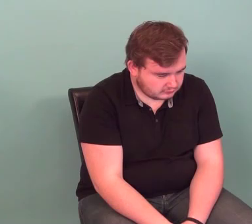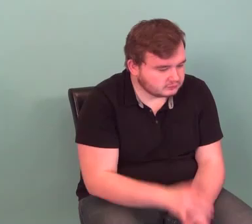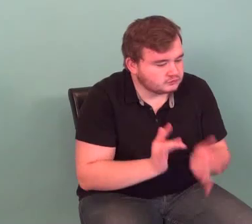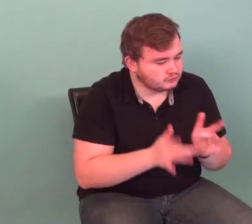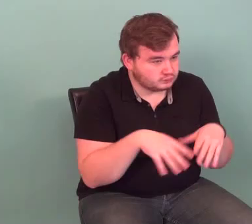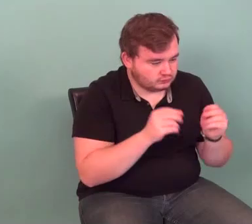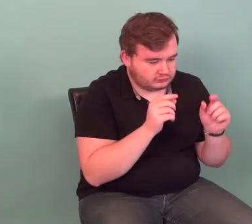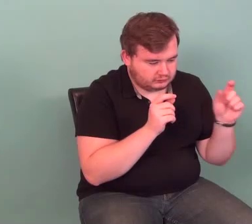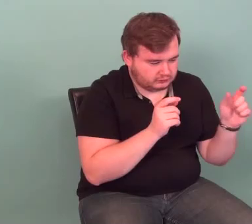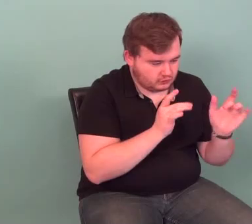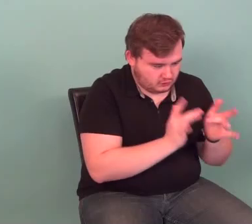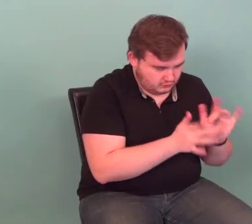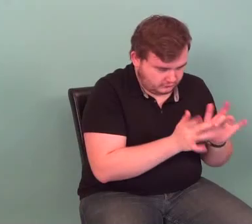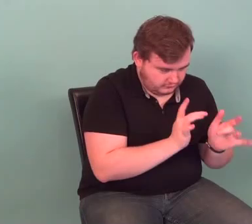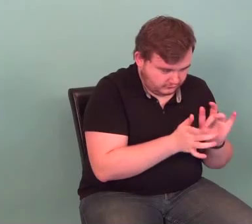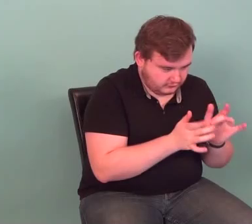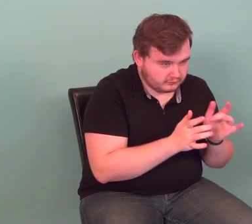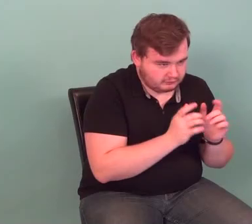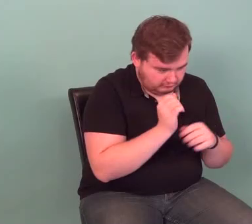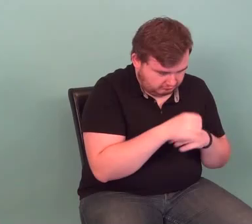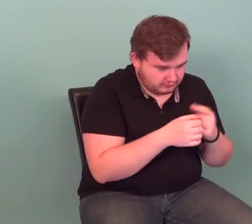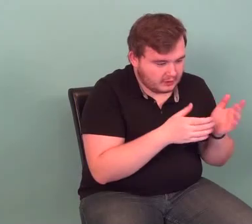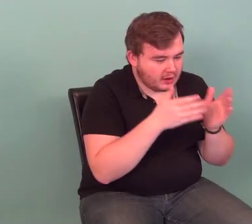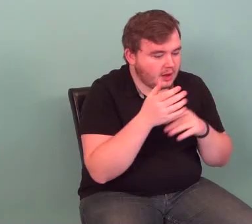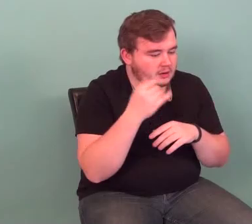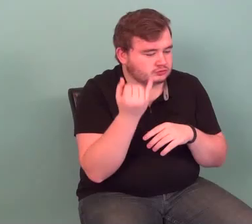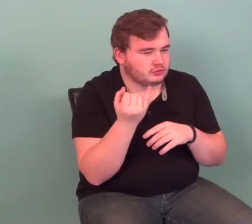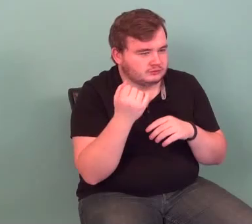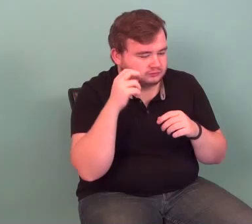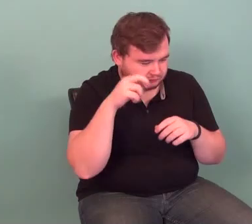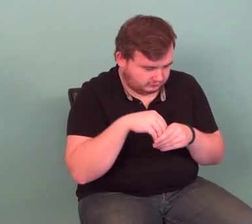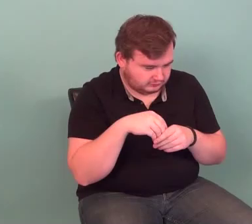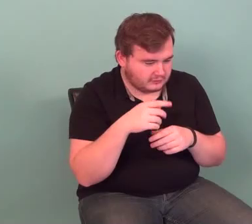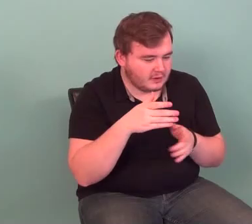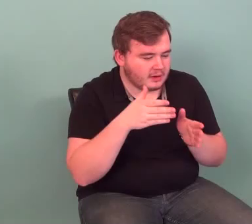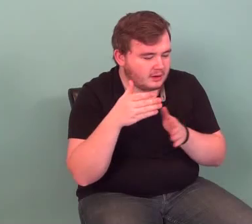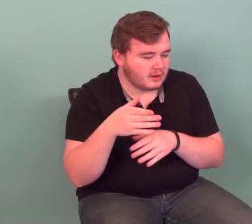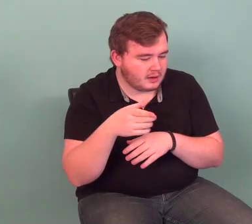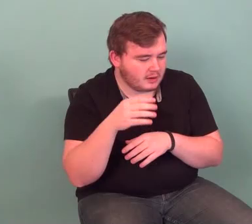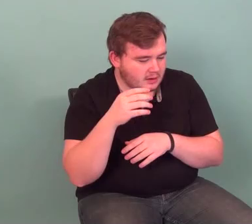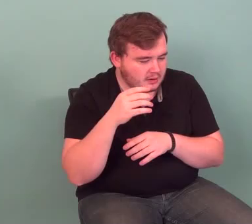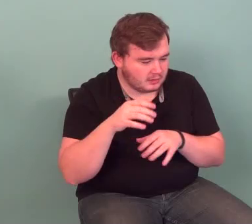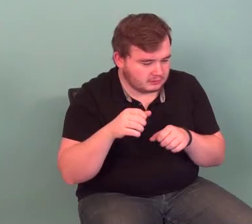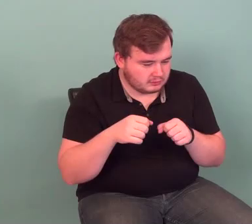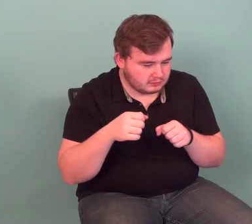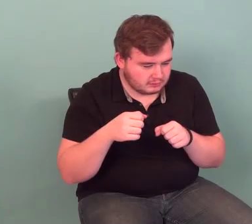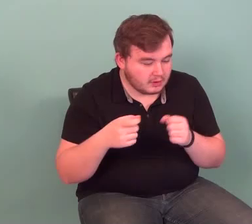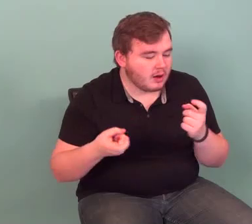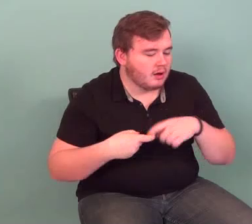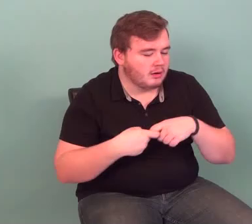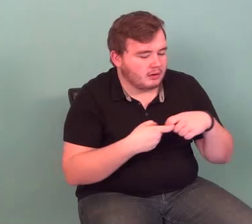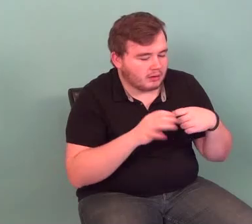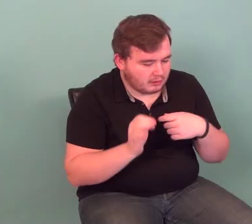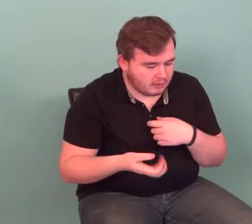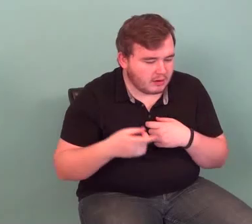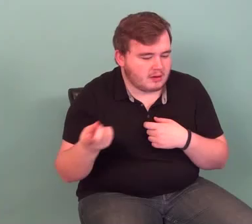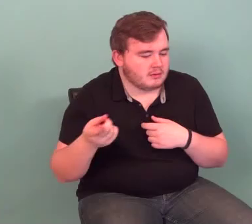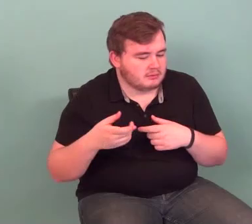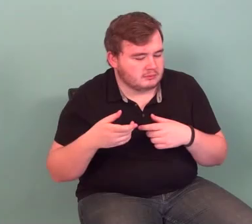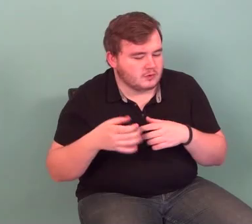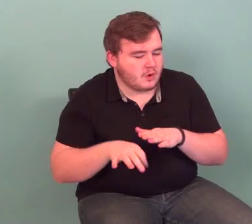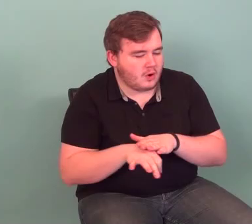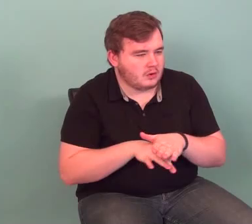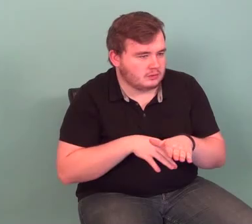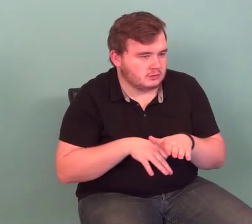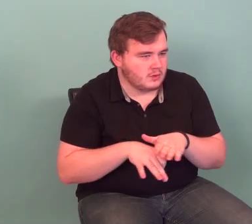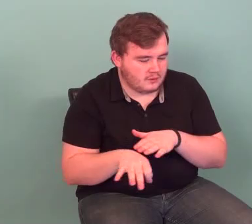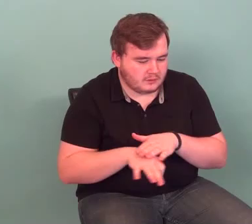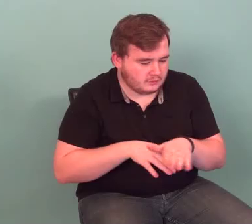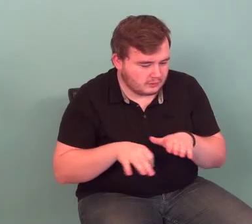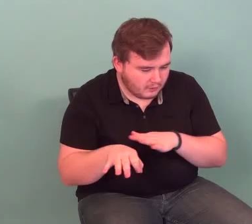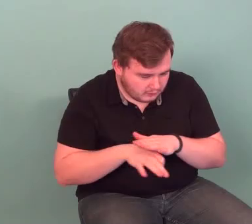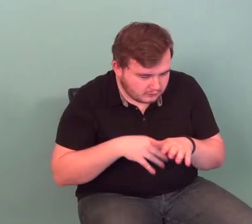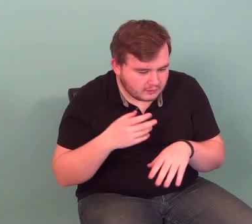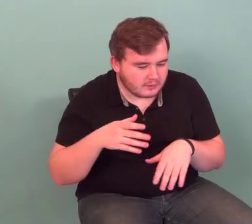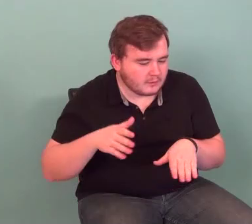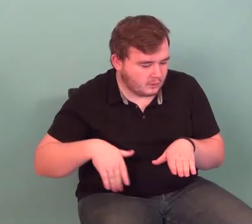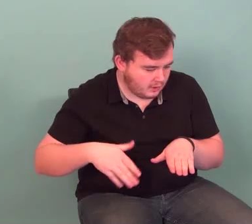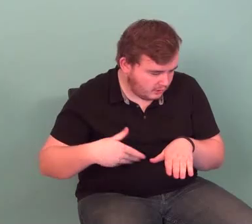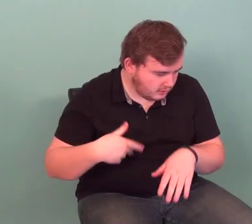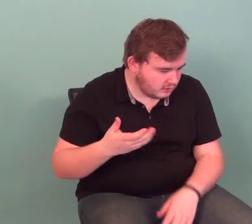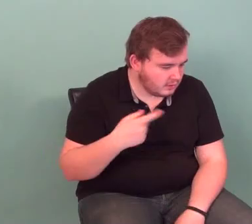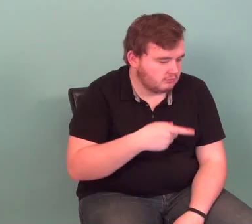Na początku, po lewej obrazka jest rower, potem jest z dzieckiem, w następnym jest z przyczepą, potem są rolki i hulajnoga.